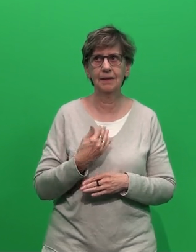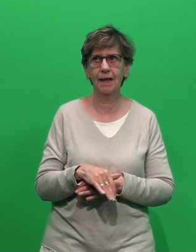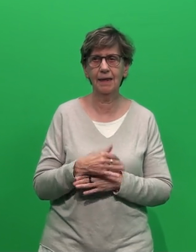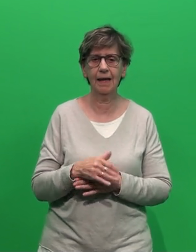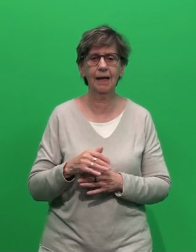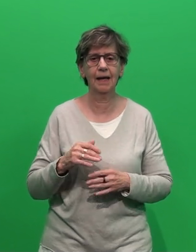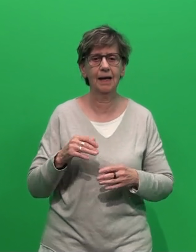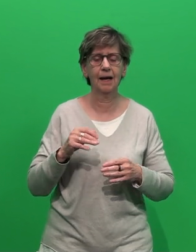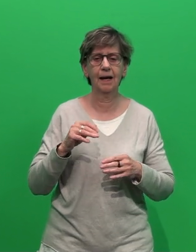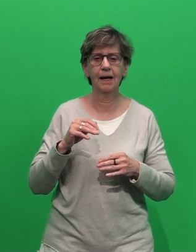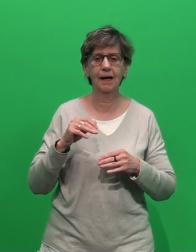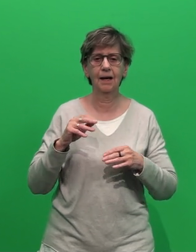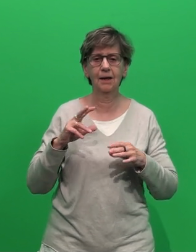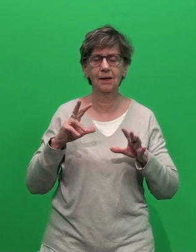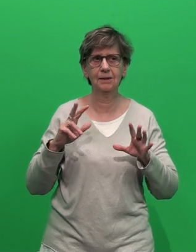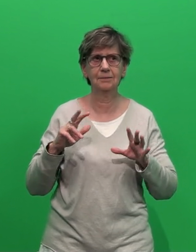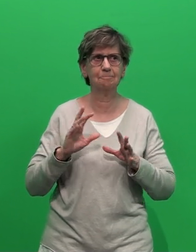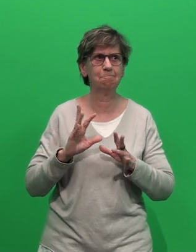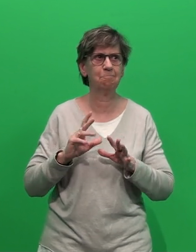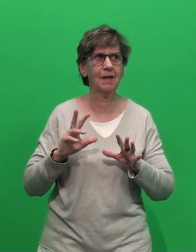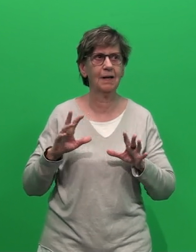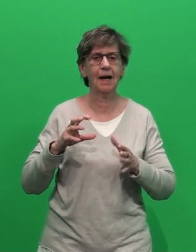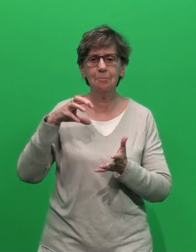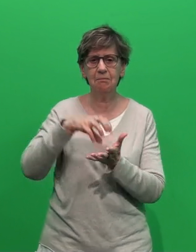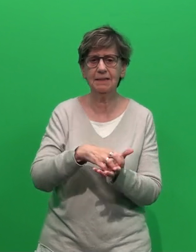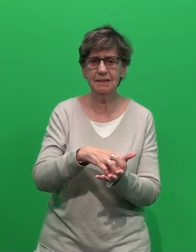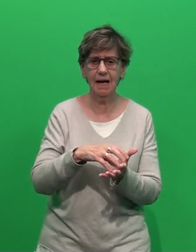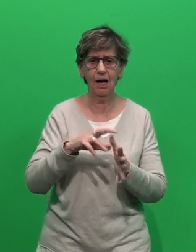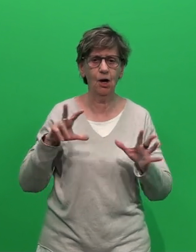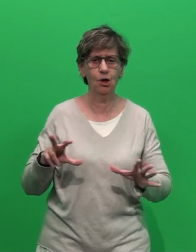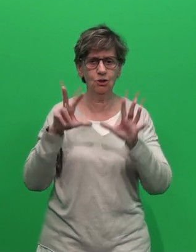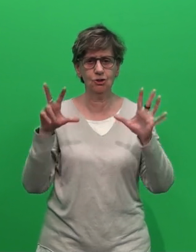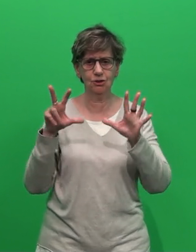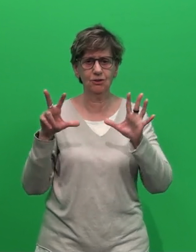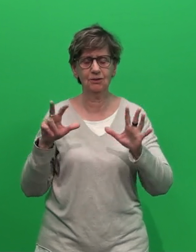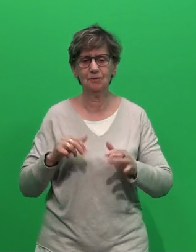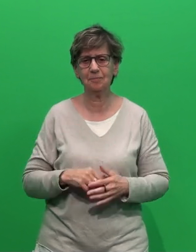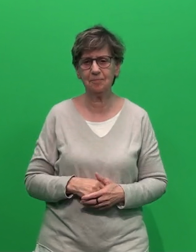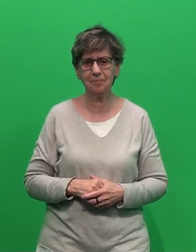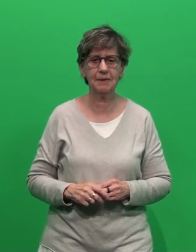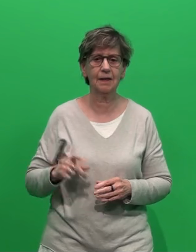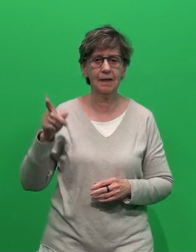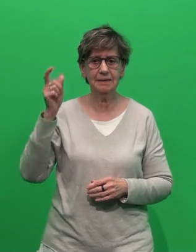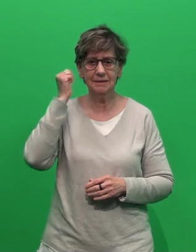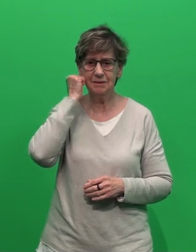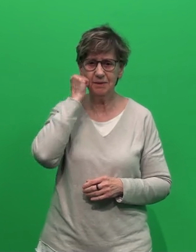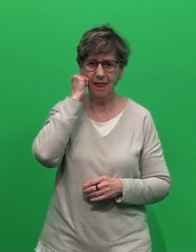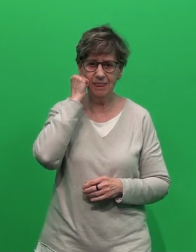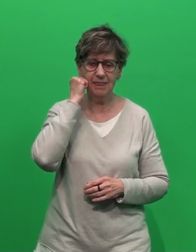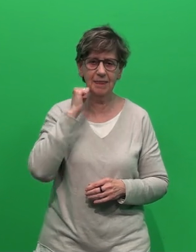Carrer Masia número vuit de Sabadell.